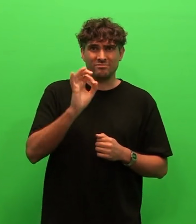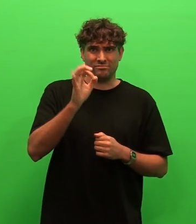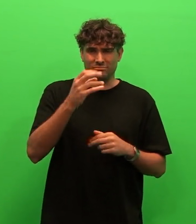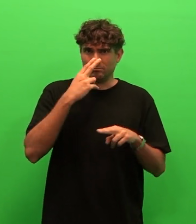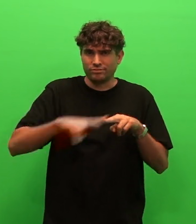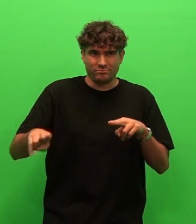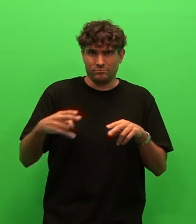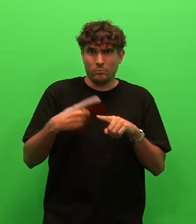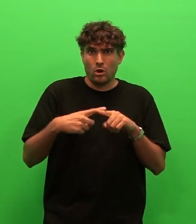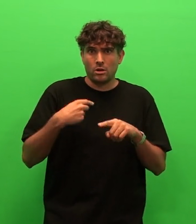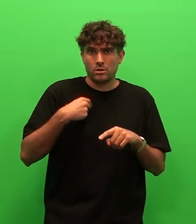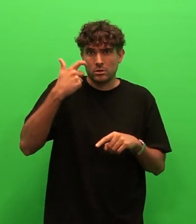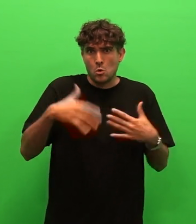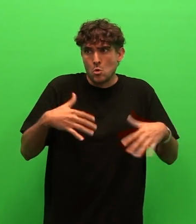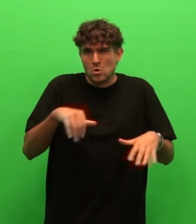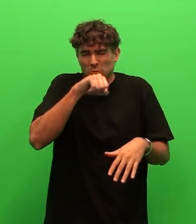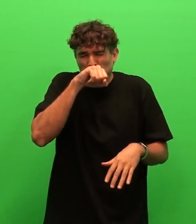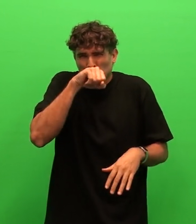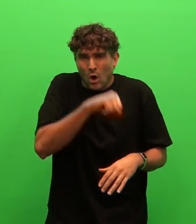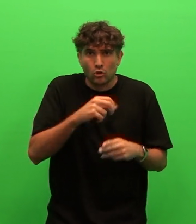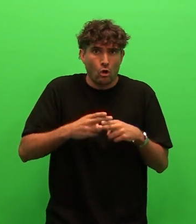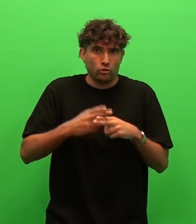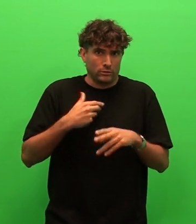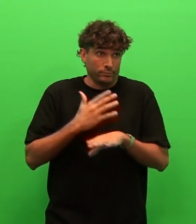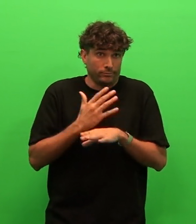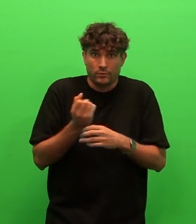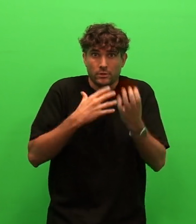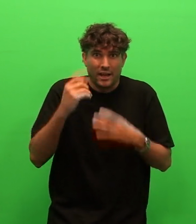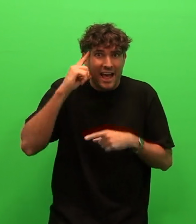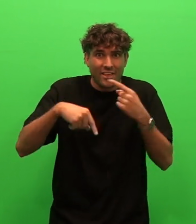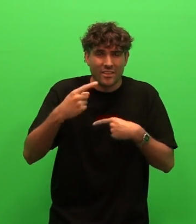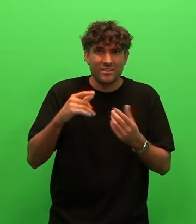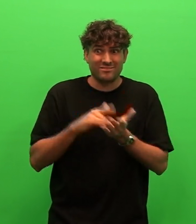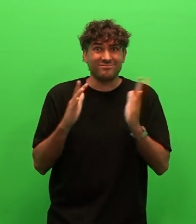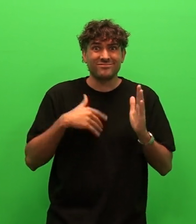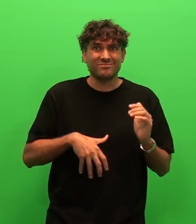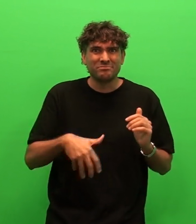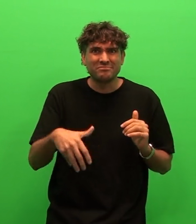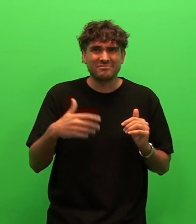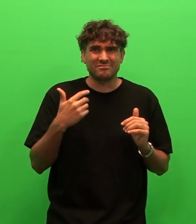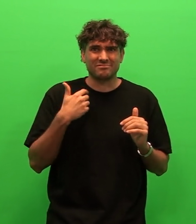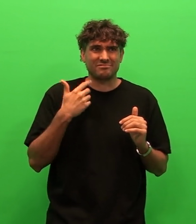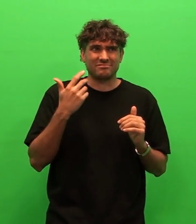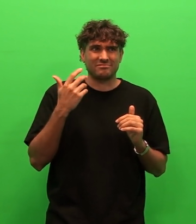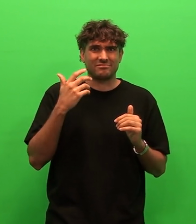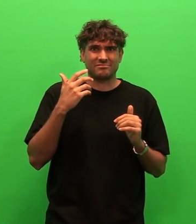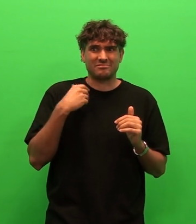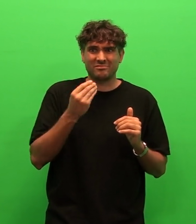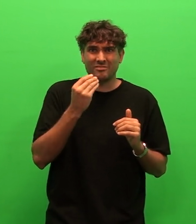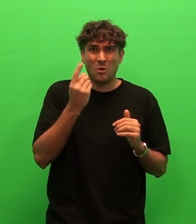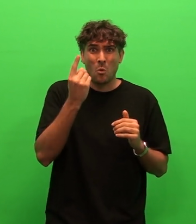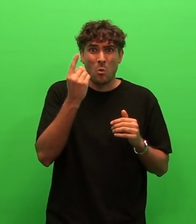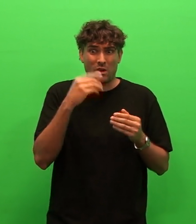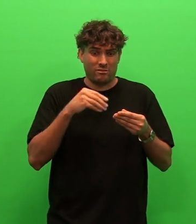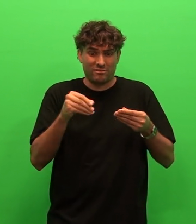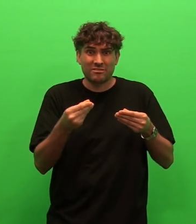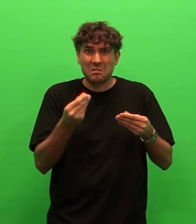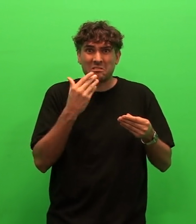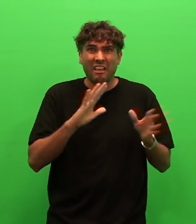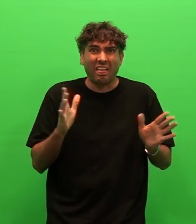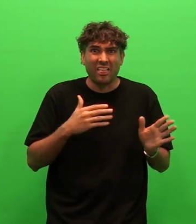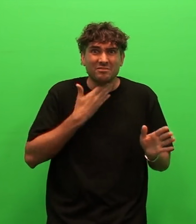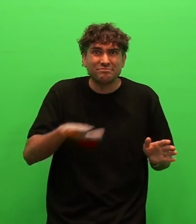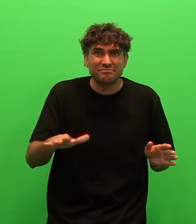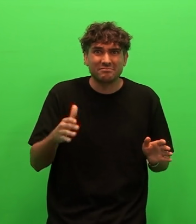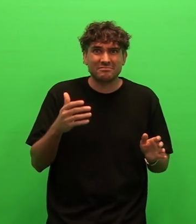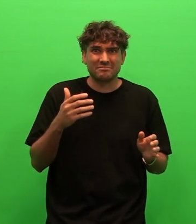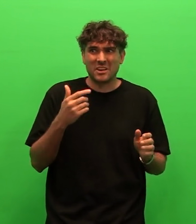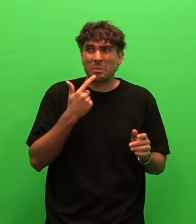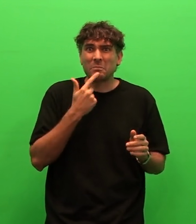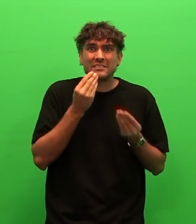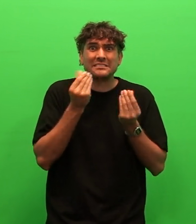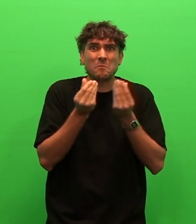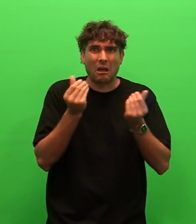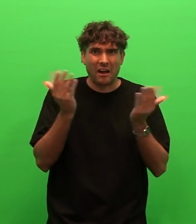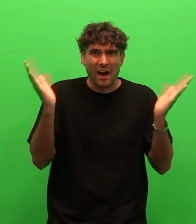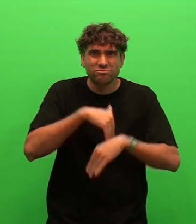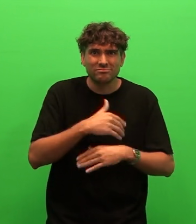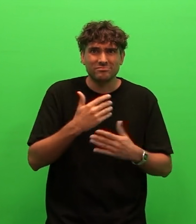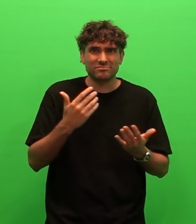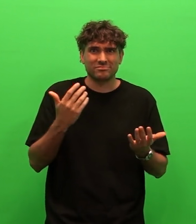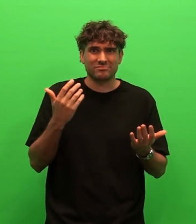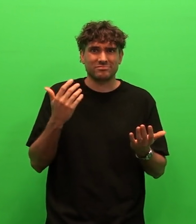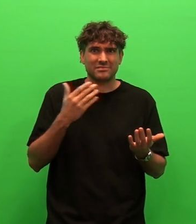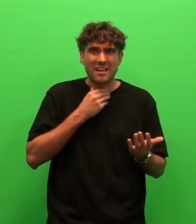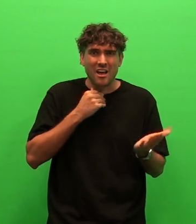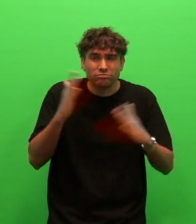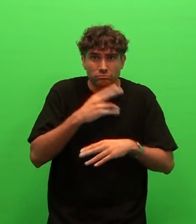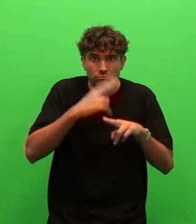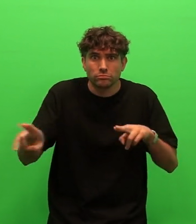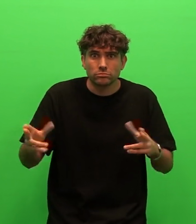Sí, és estrany, perquè a mi sempre m'ha agradat molt la xocolata, sempre n'he menjat cada dia, em torna boja. Però des de l'embaràs, quan menjo un tros de xocolata sento que no em ve de gust, no noto cap gust, no em ve de gust, és estrany.